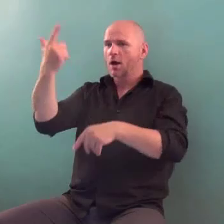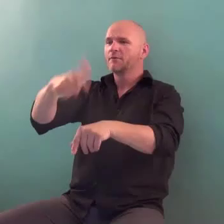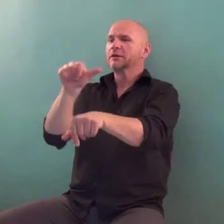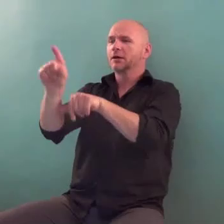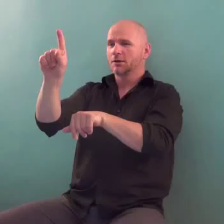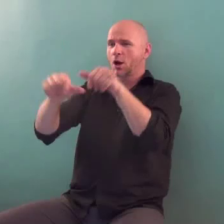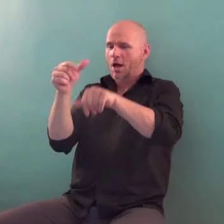Rok dwa tysiące jedenasty.